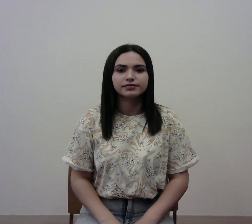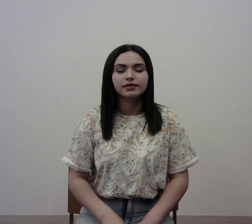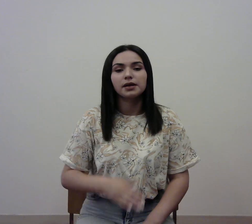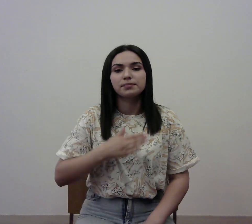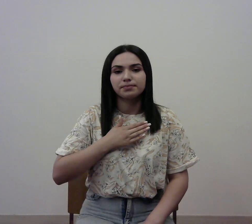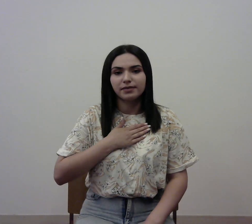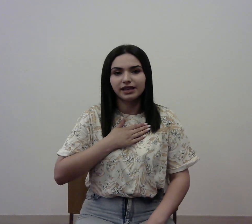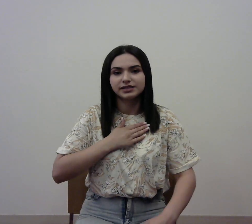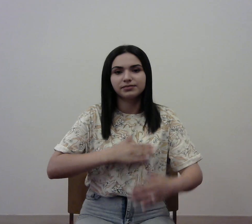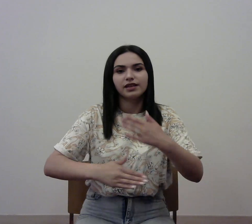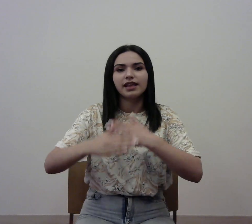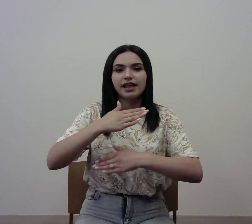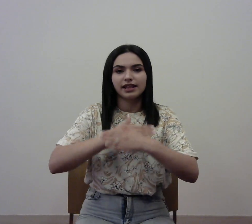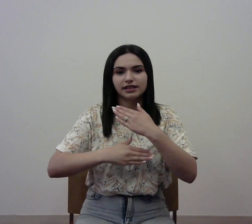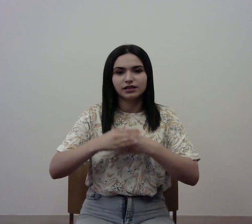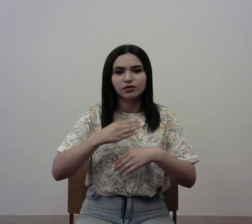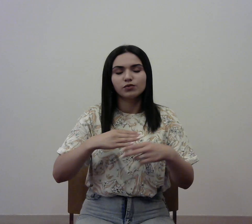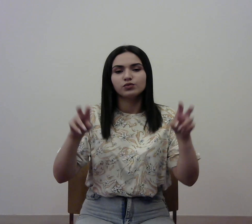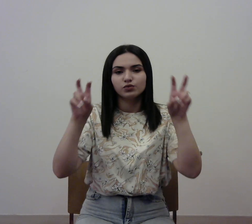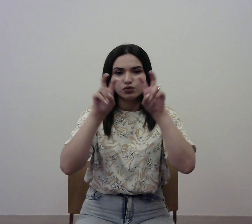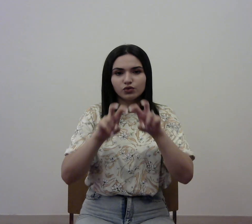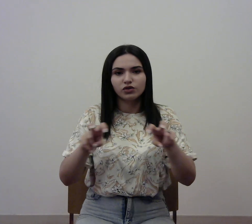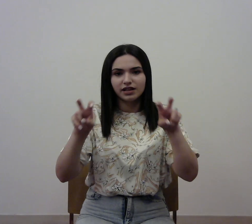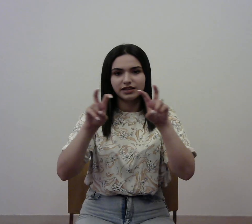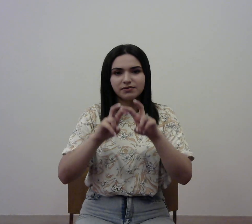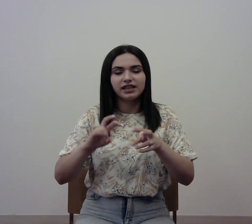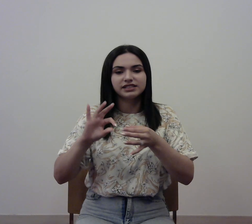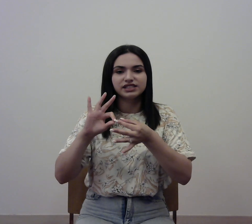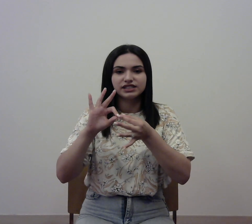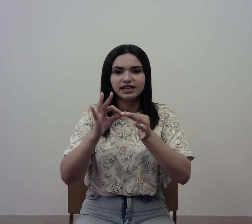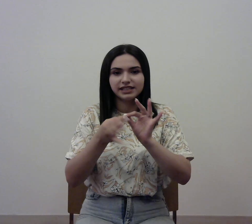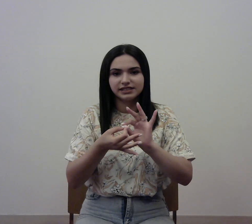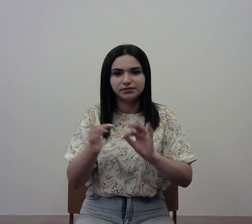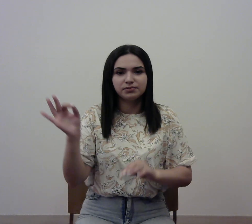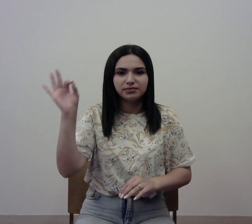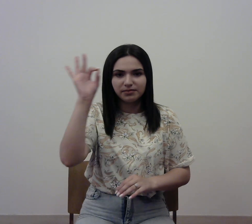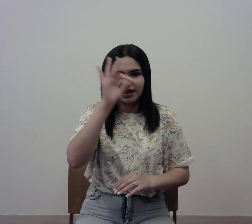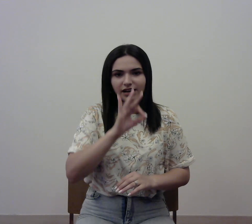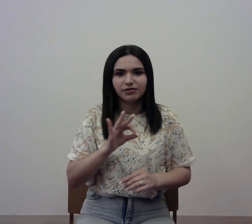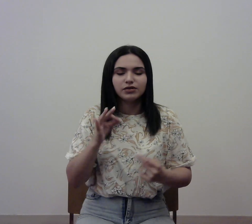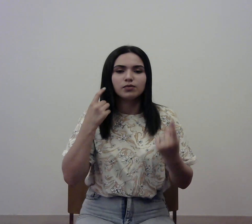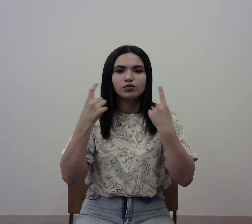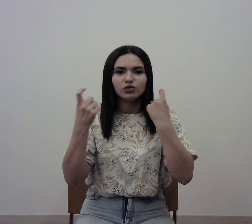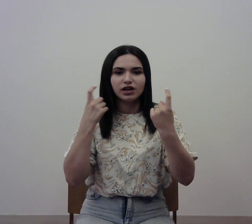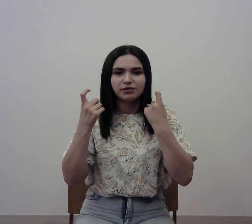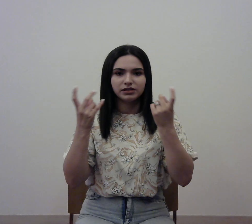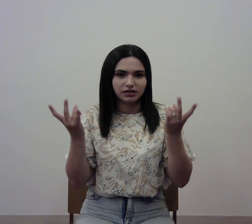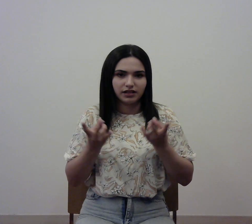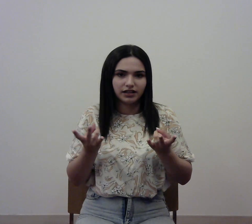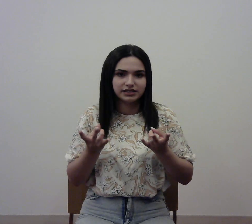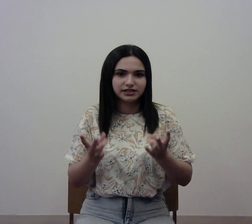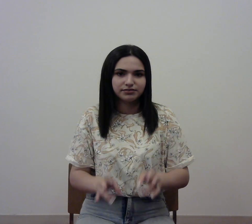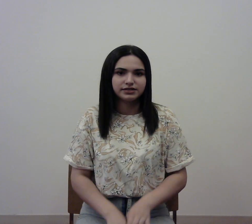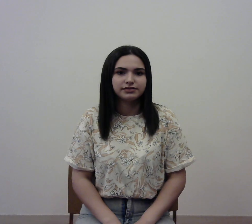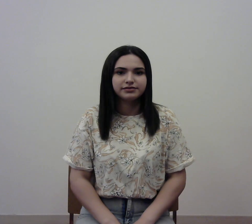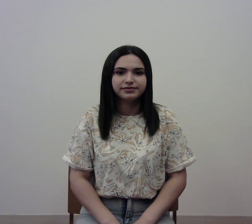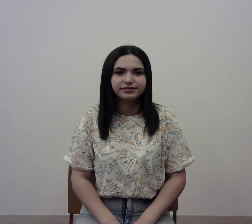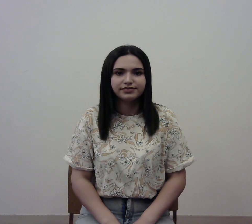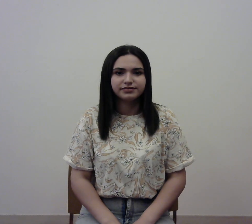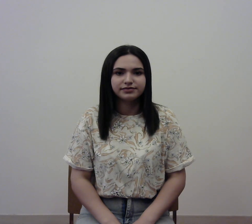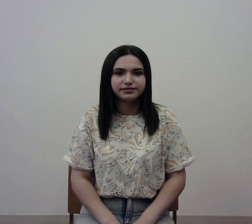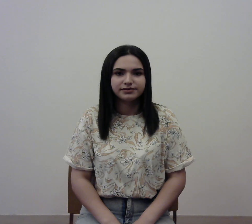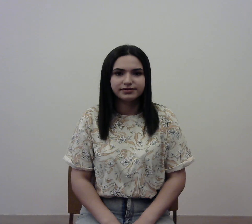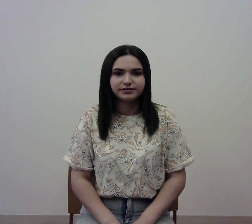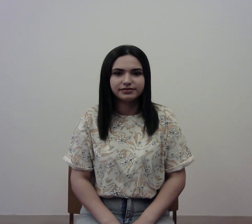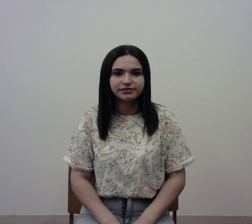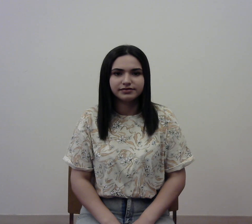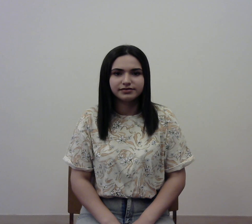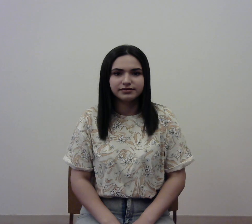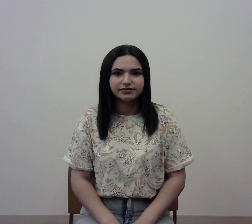Mənə əlillik müayinəsinin nəticəsi barədə məlumat lazımdır